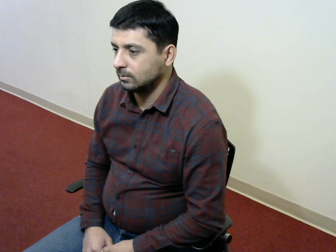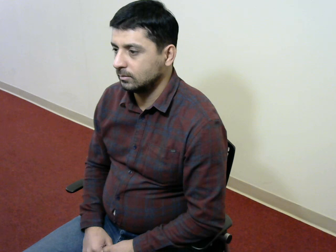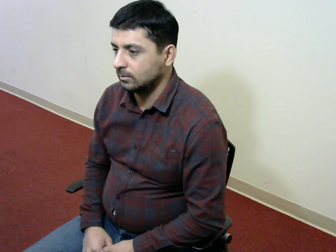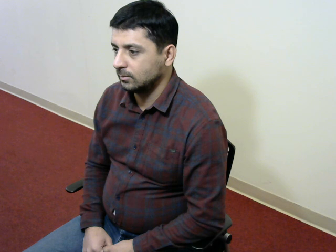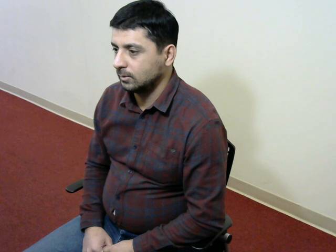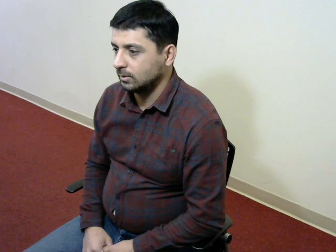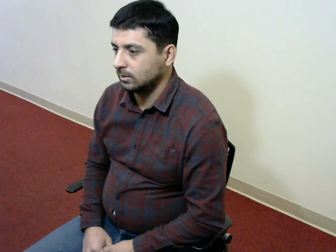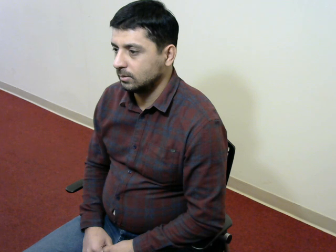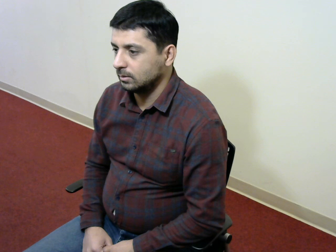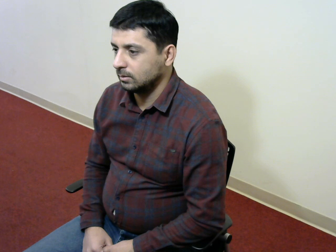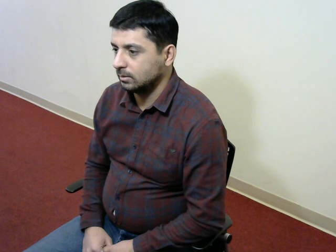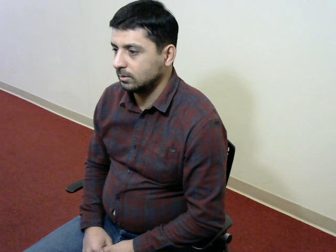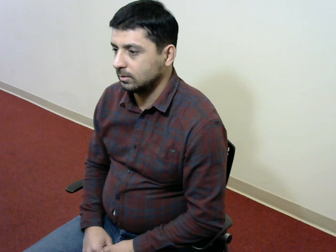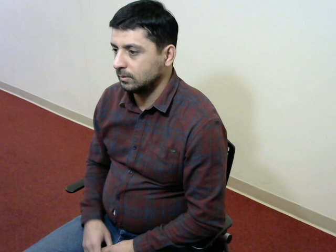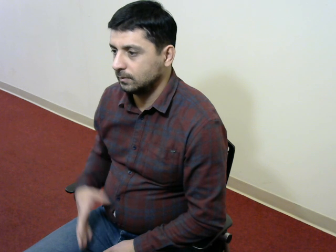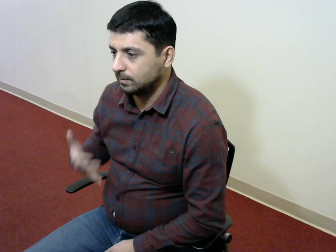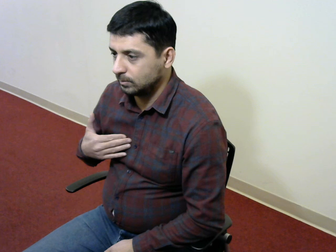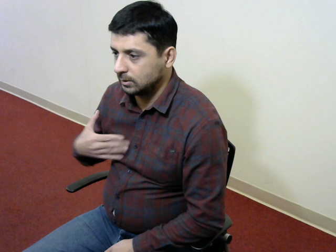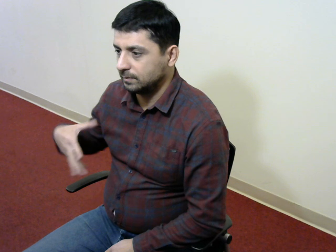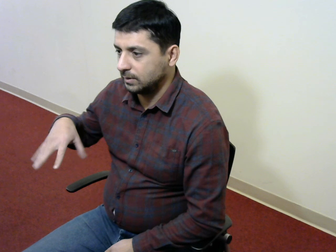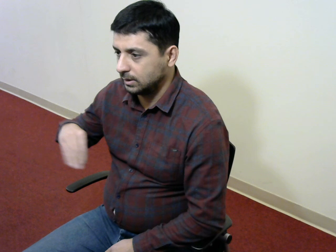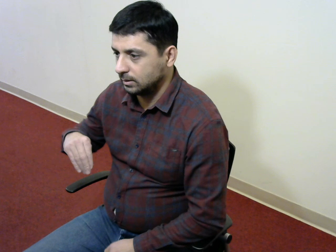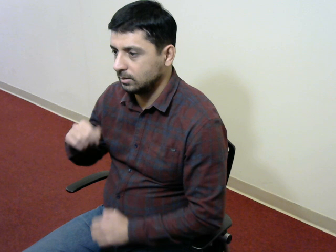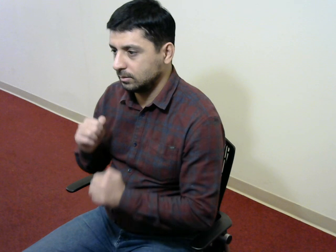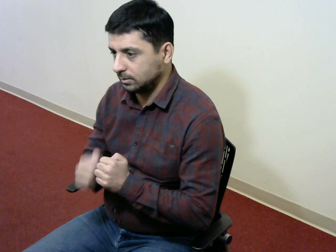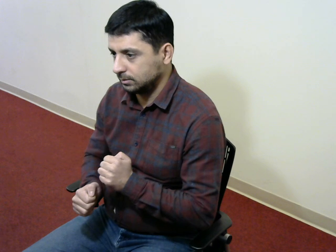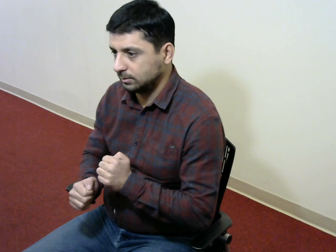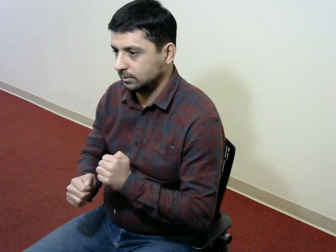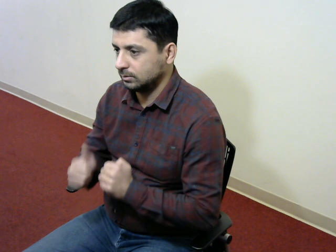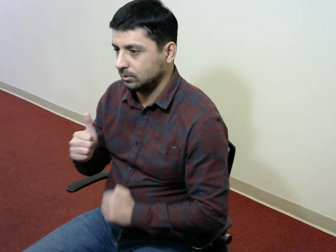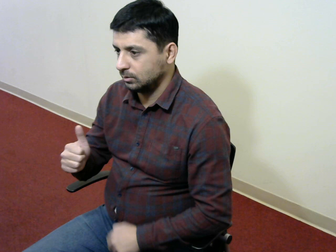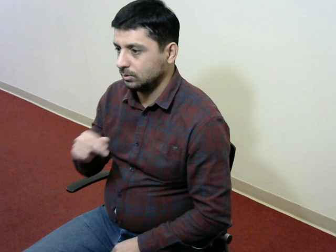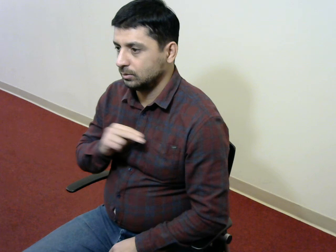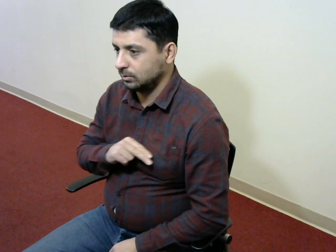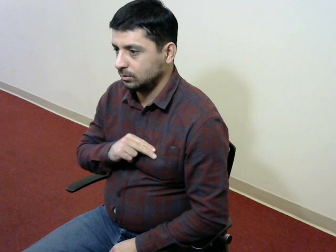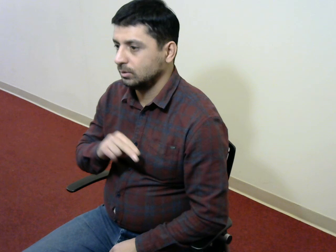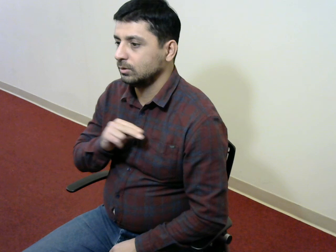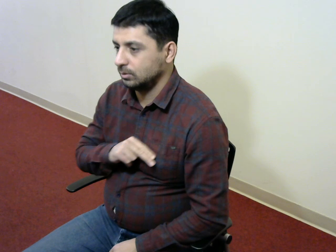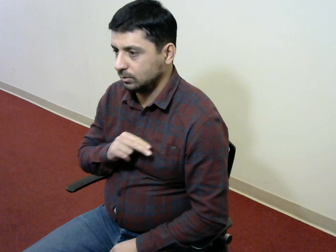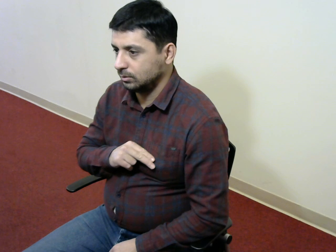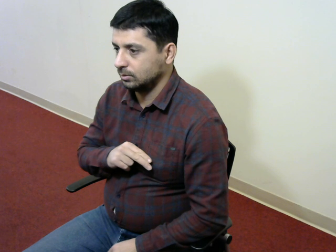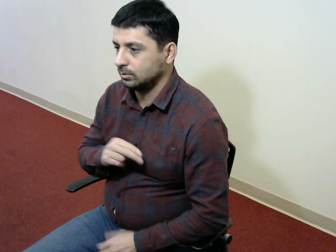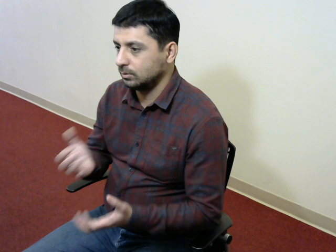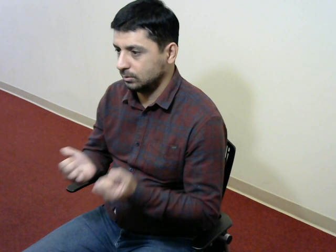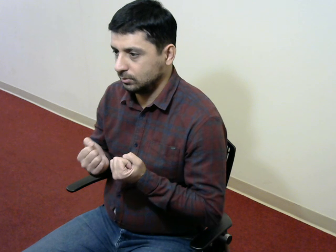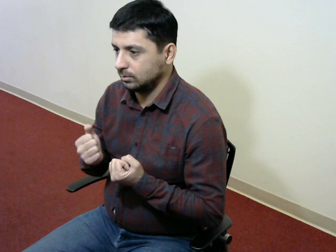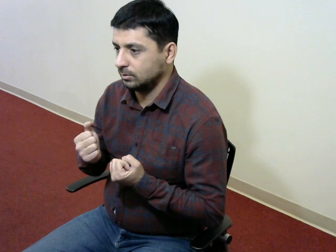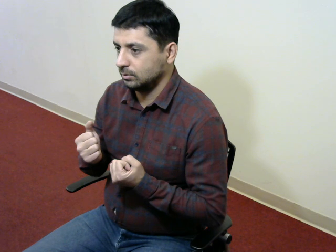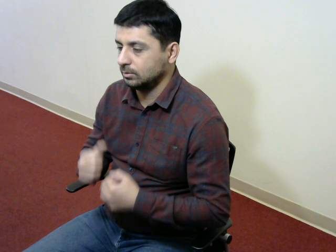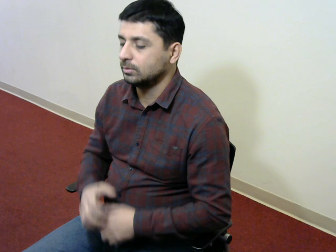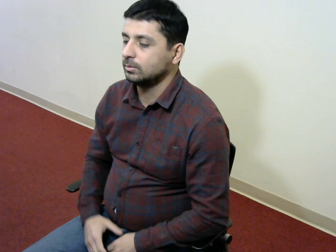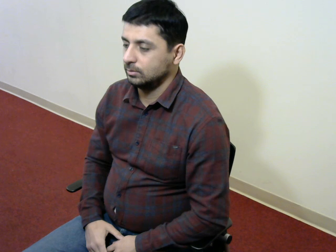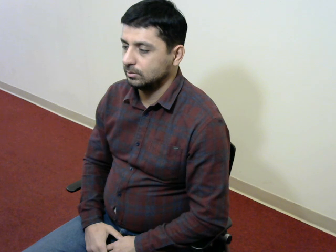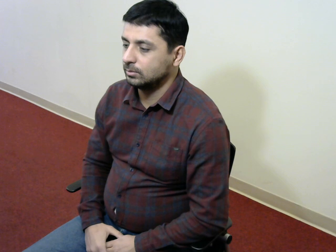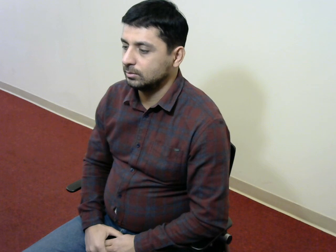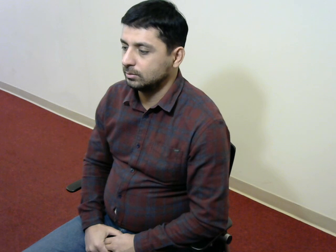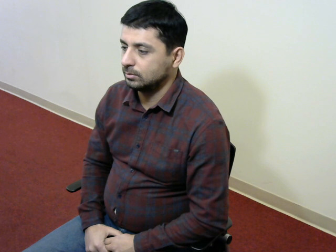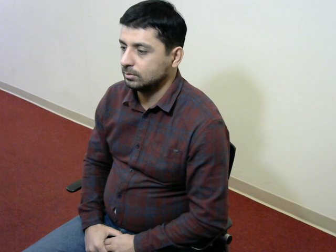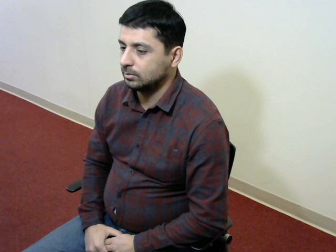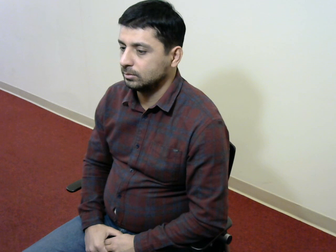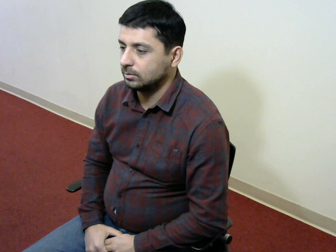Biz həmişə yaxşı işçiləri işə götürürük